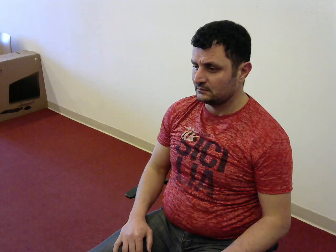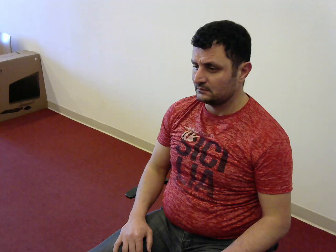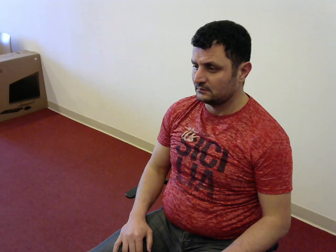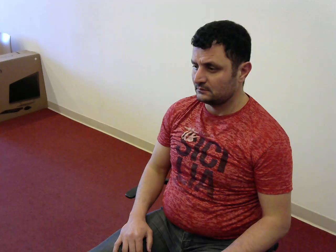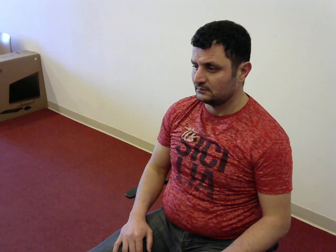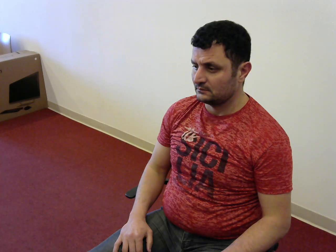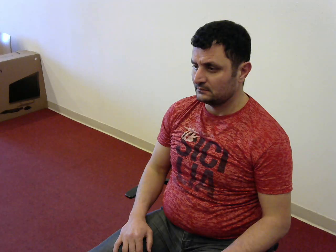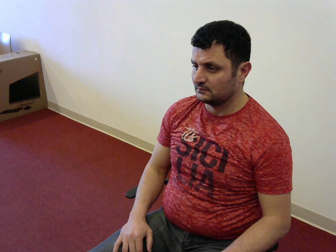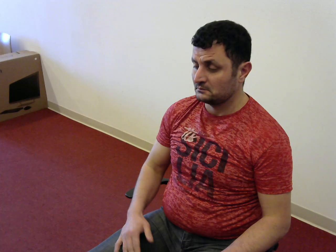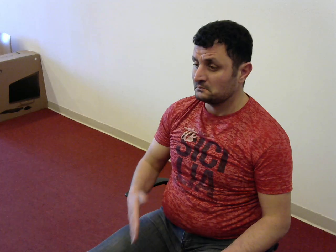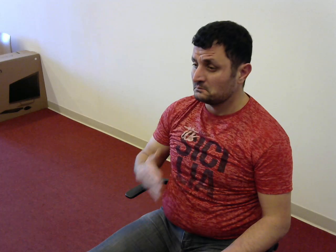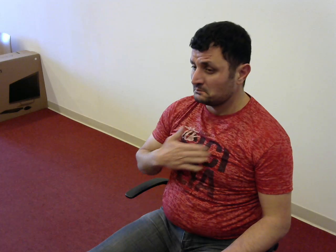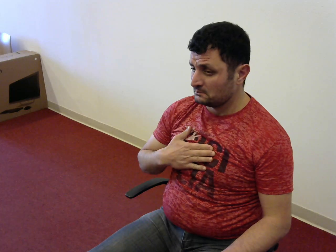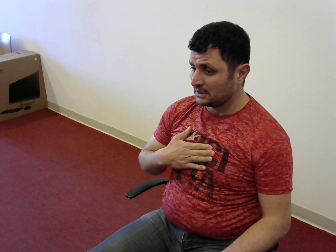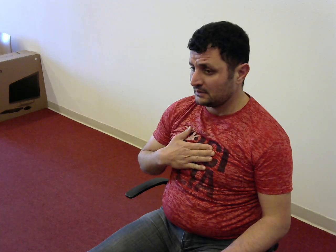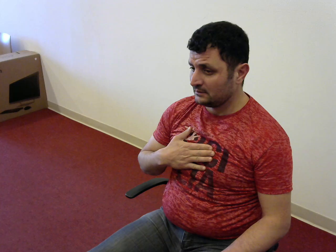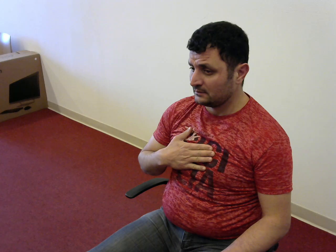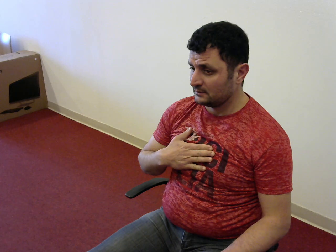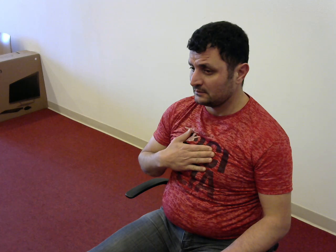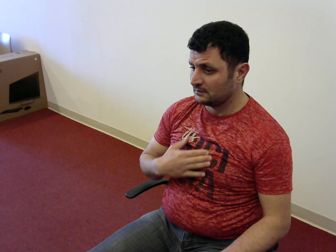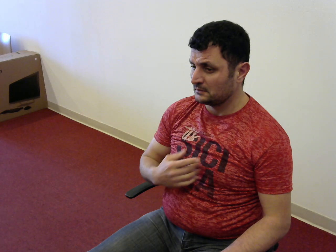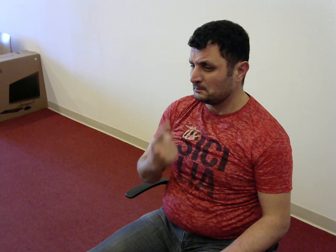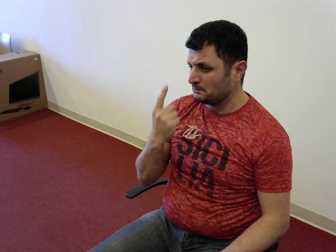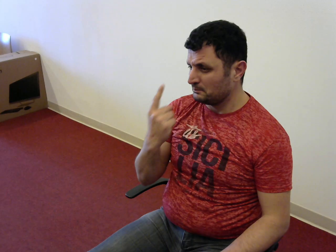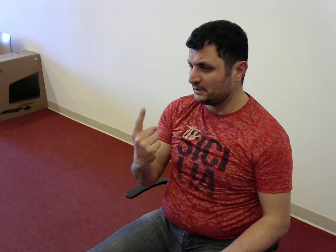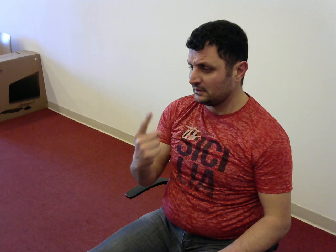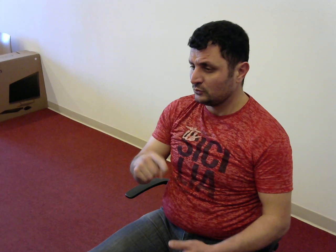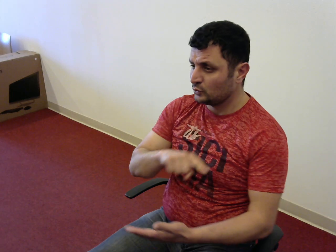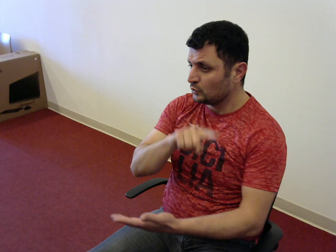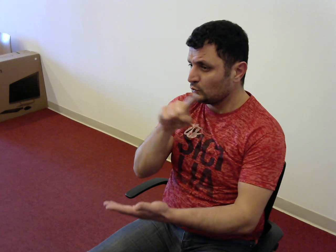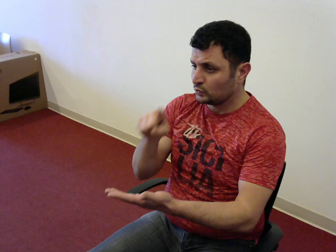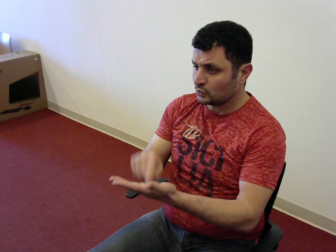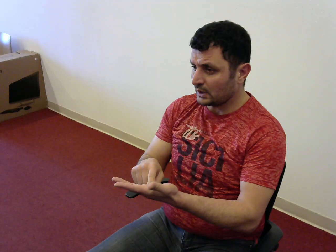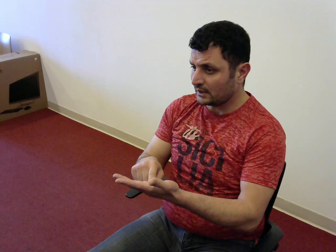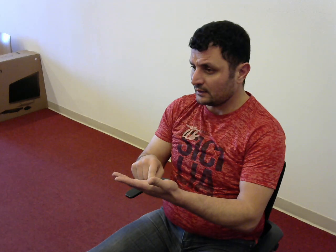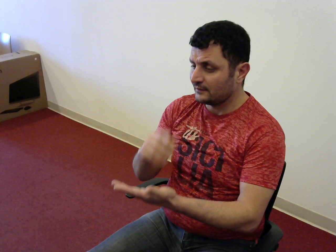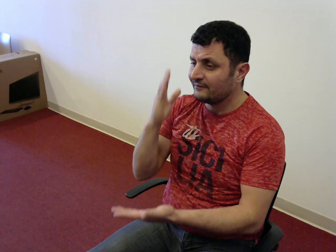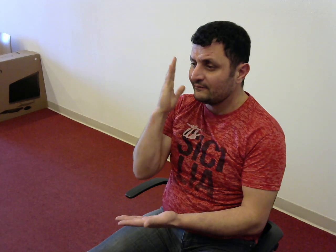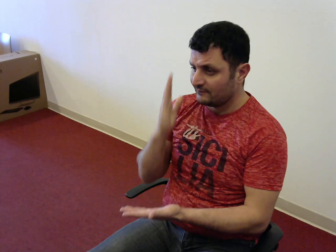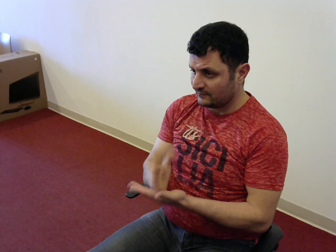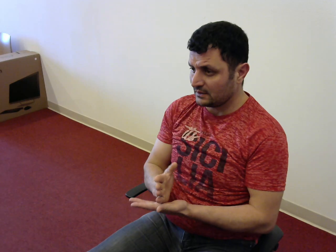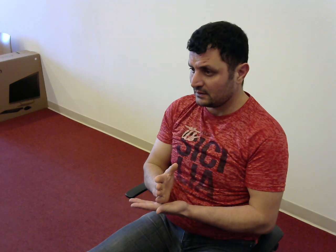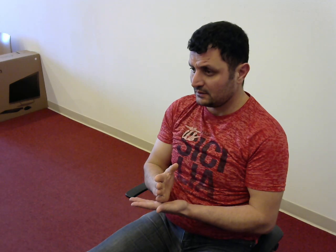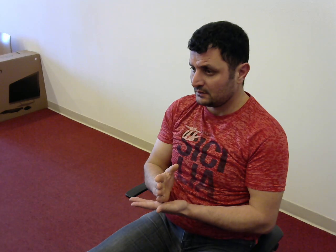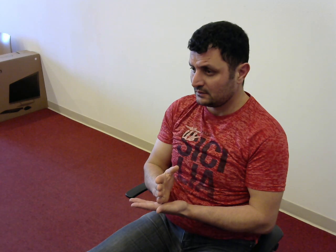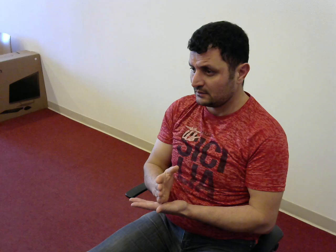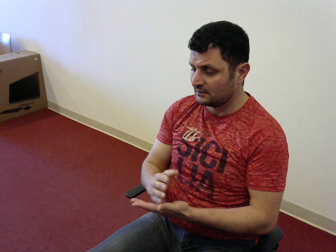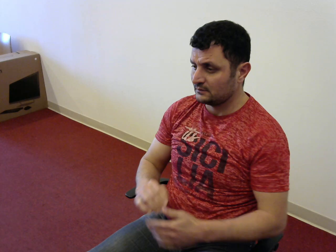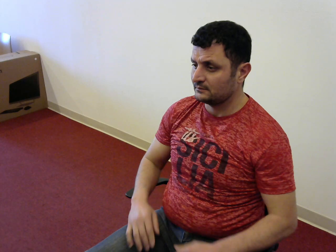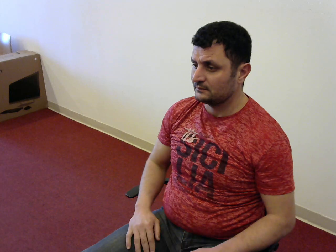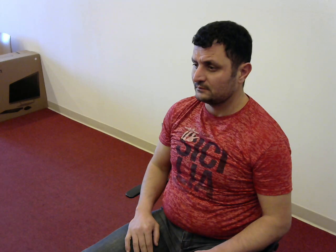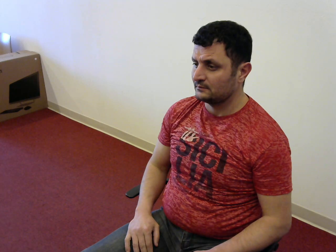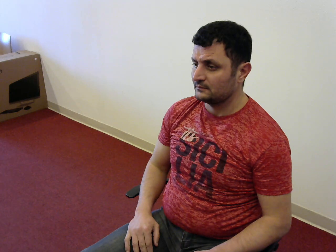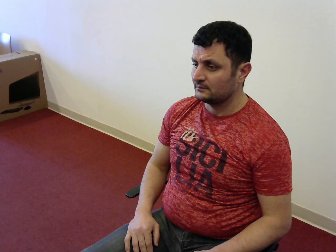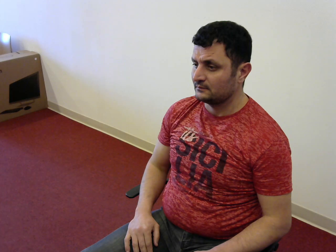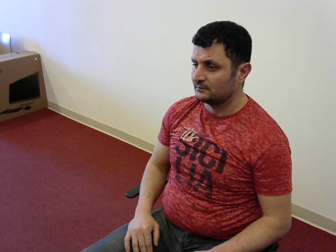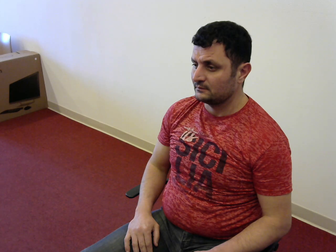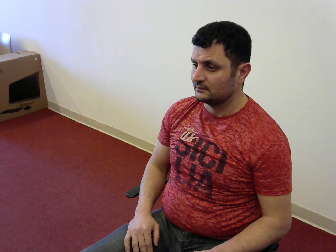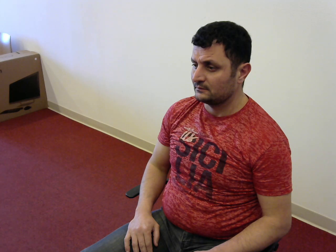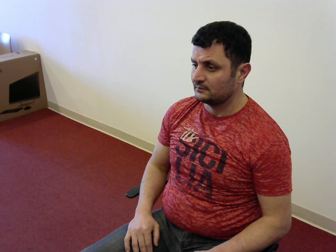Mənim bir sualım var